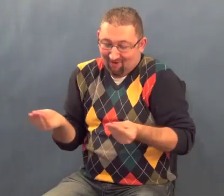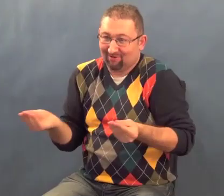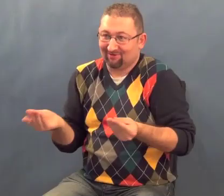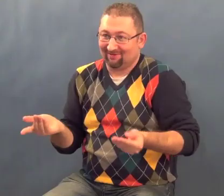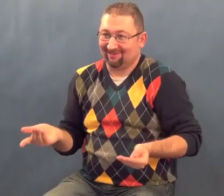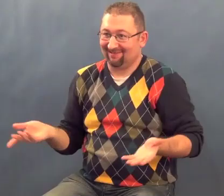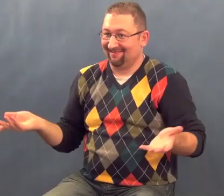Może.